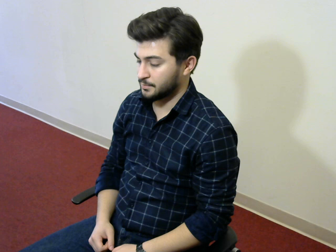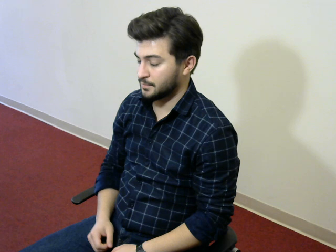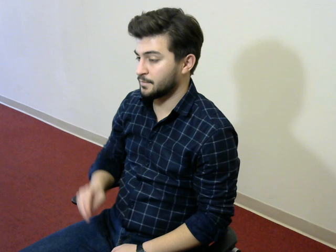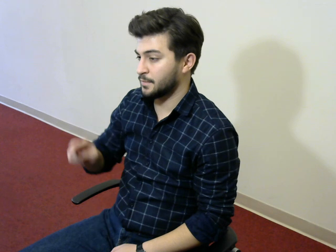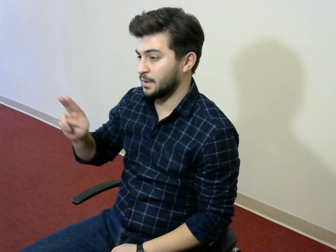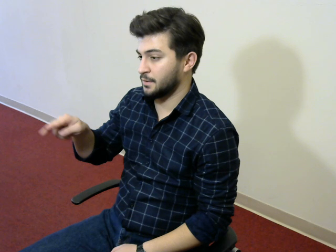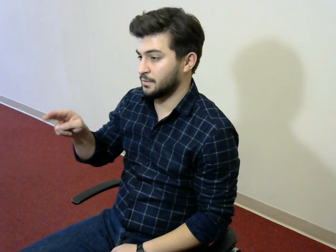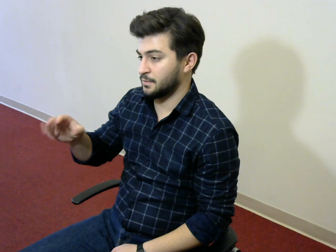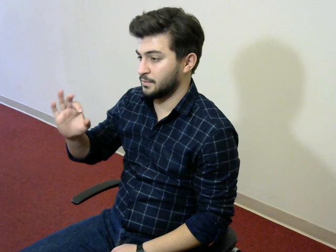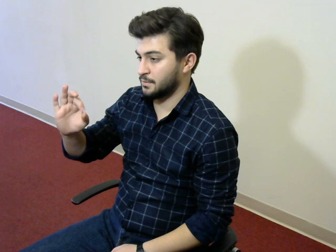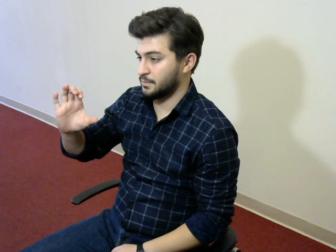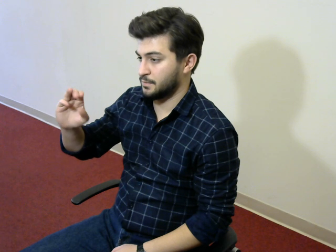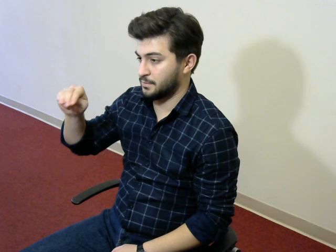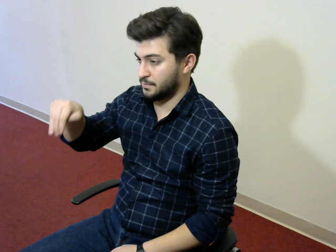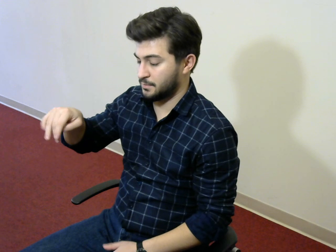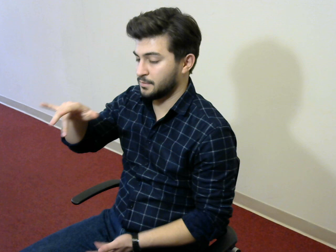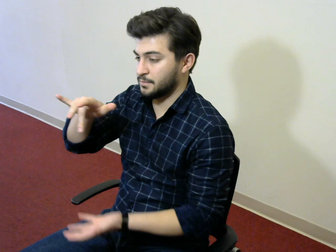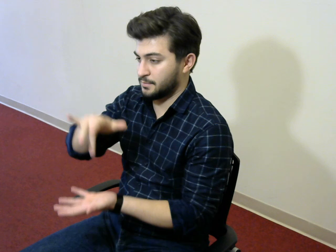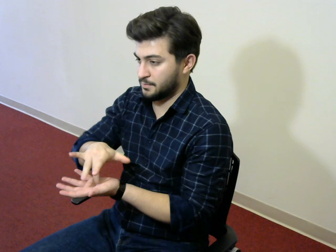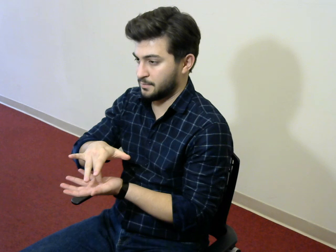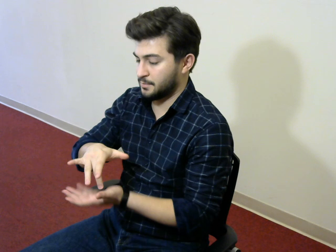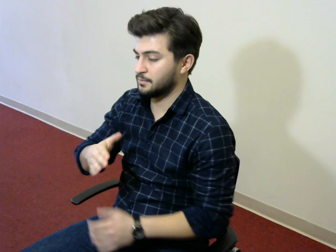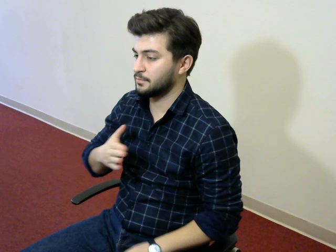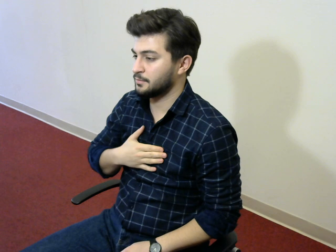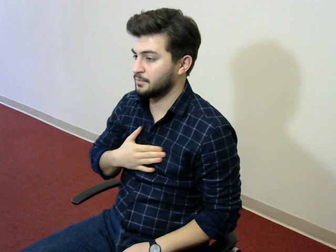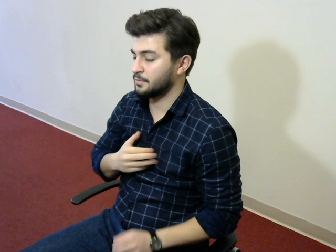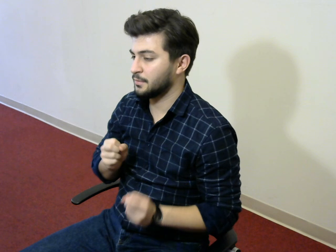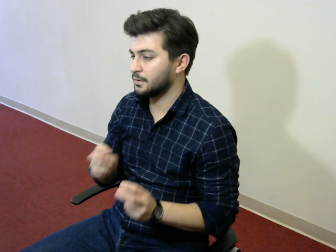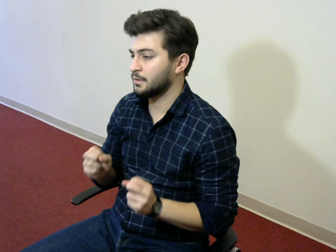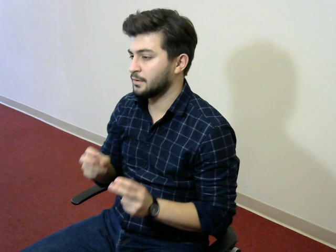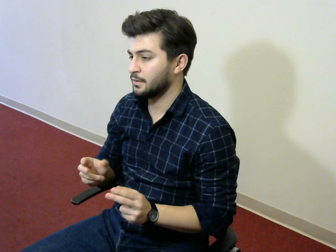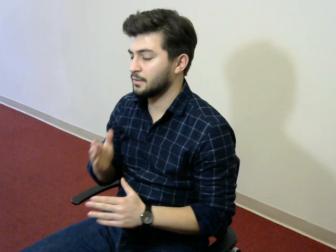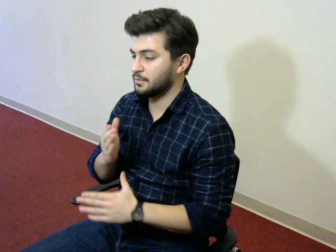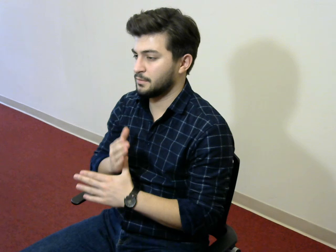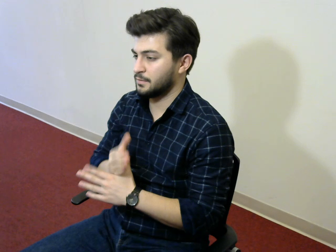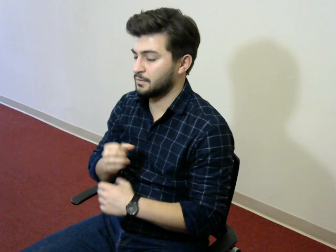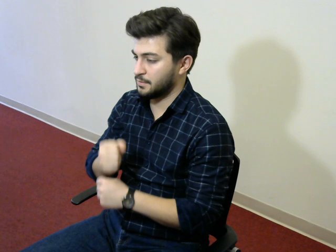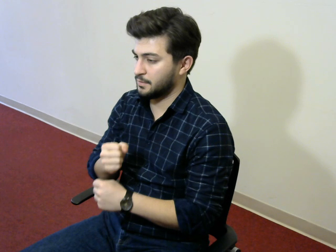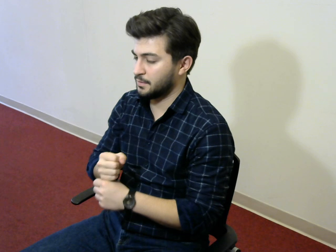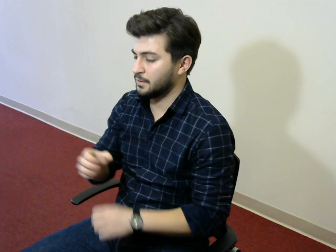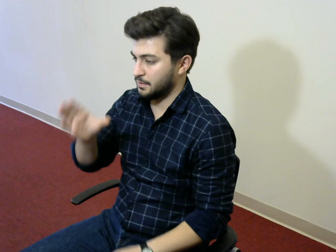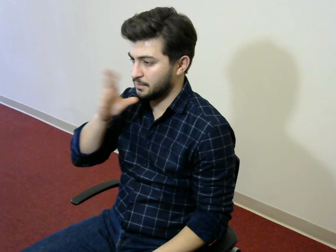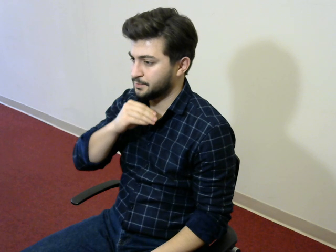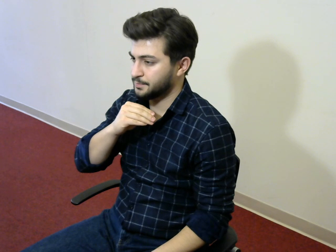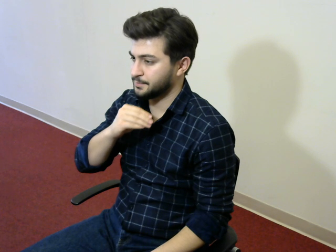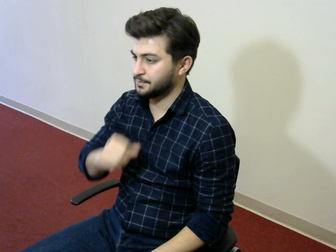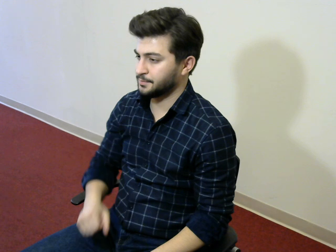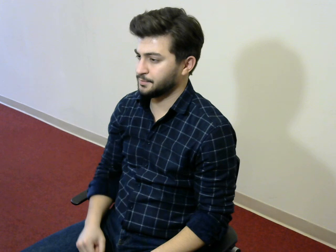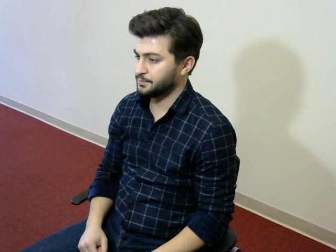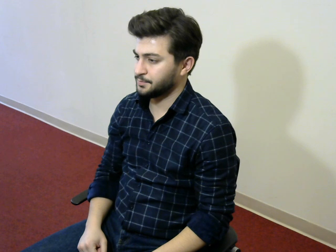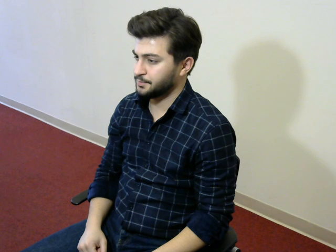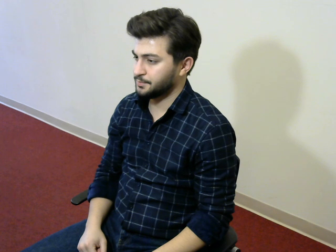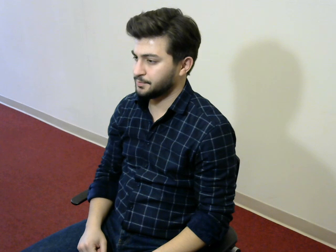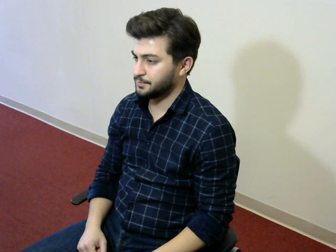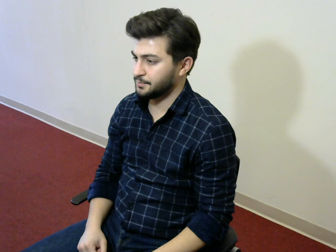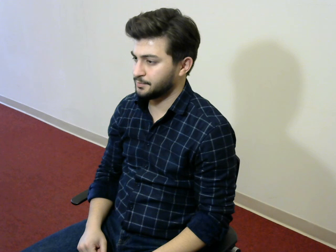DOST Mərkəzləri mənə necə kömək edə bilər?